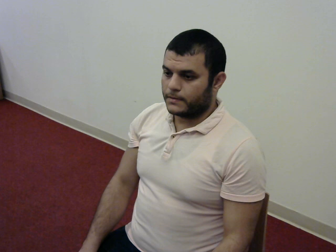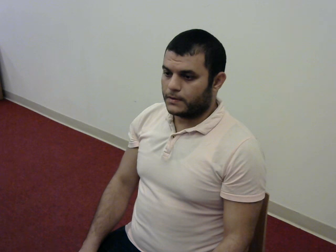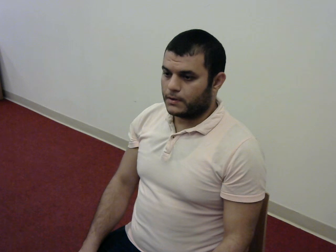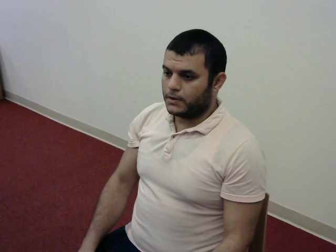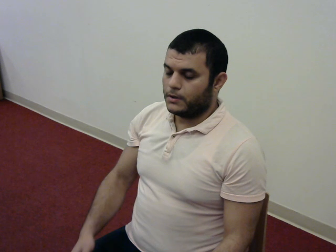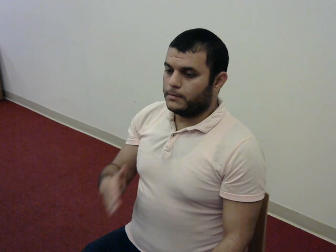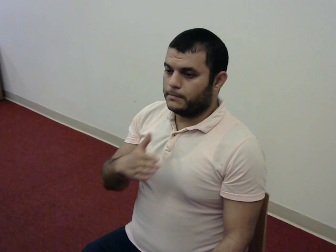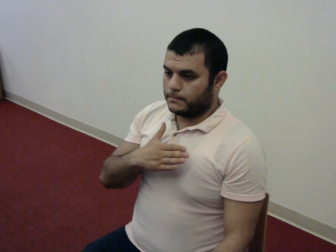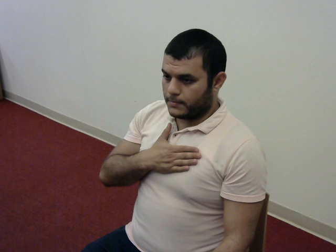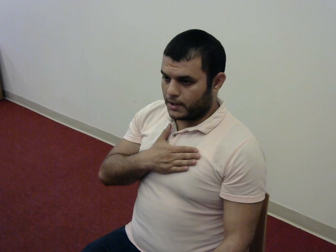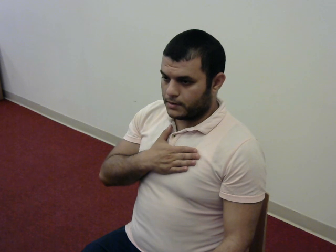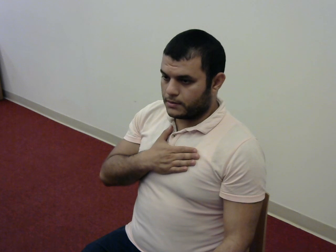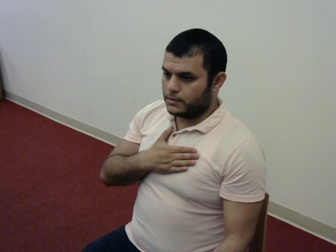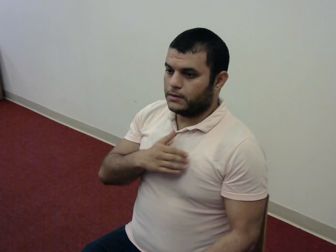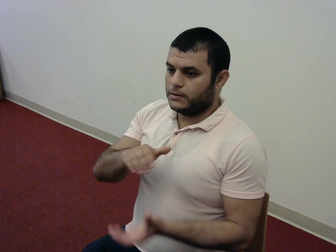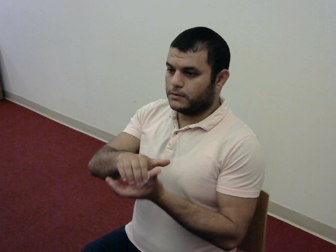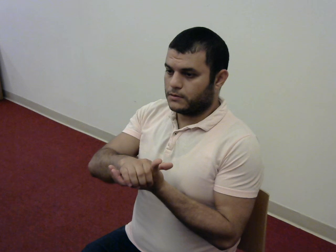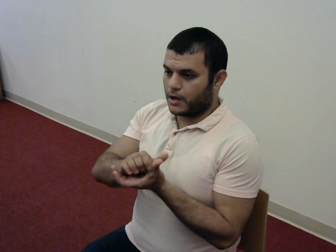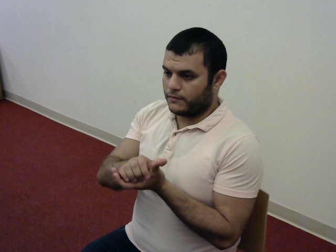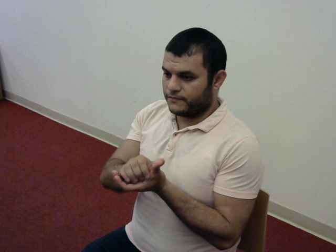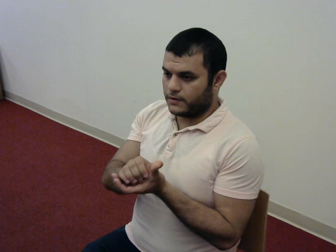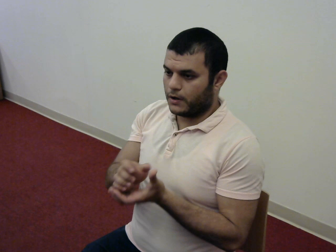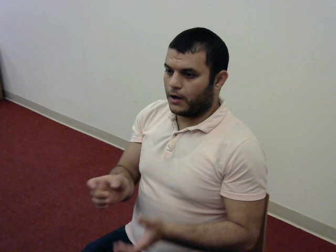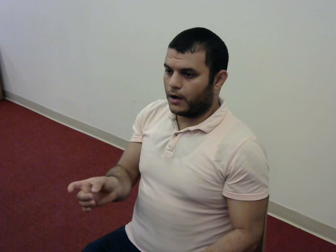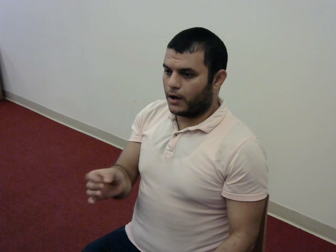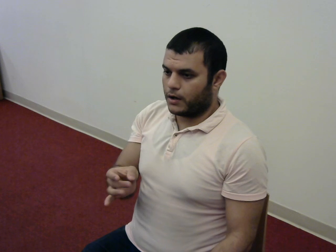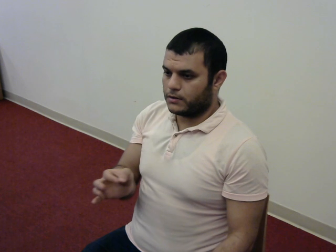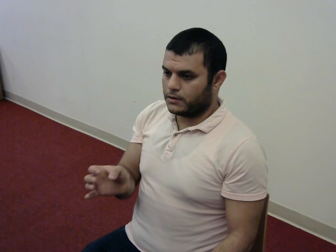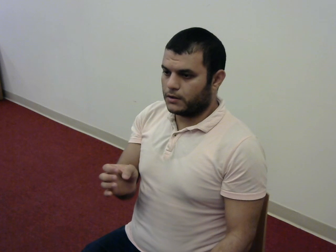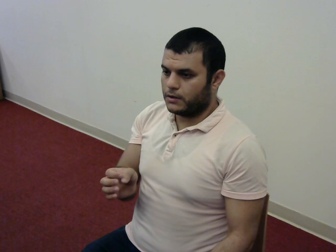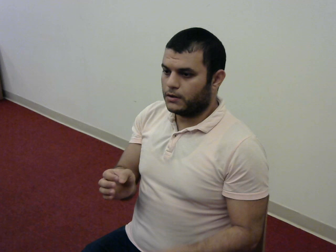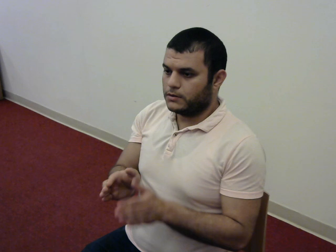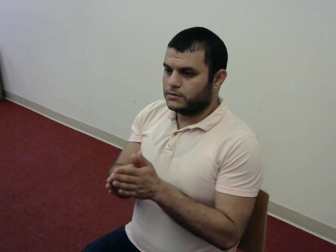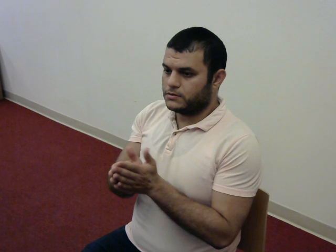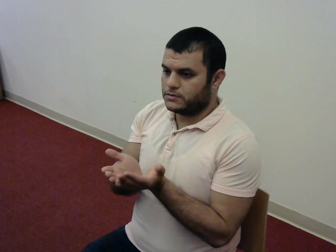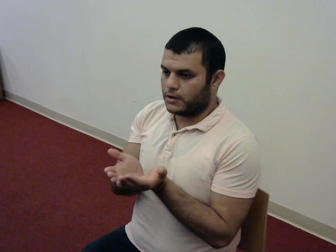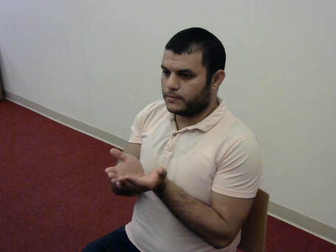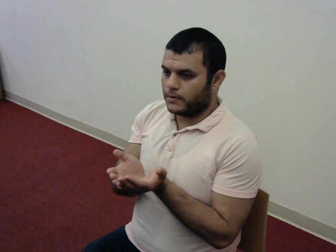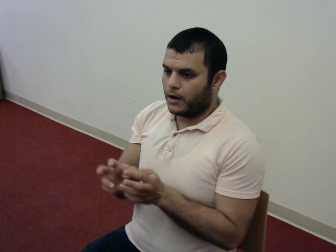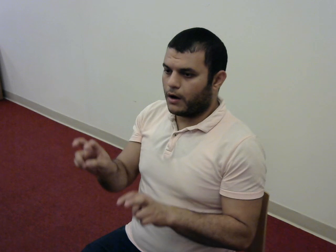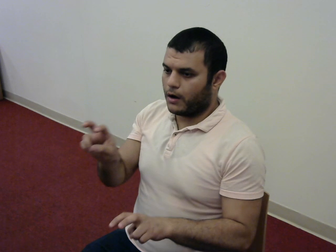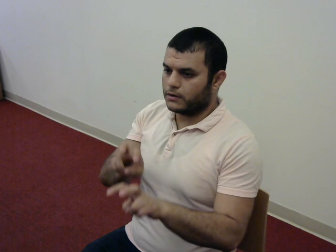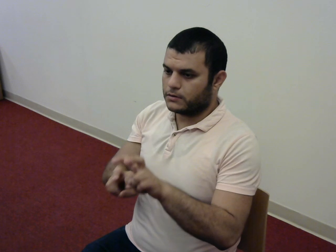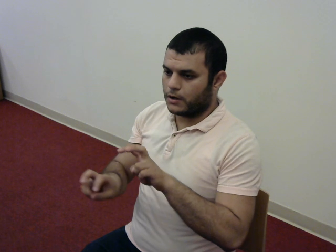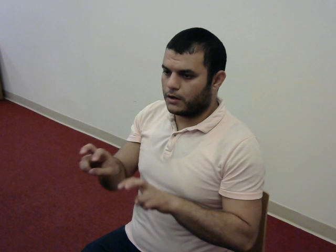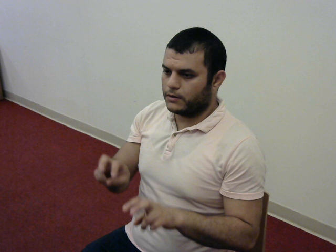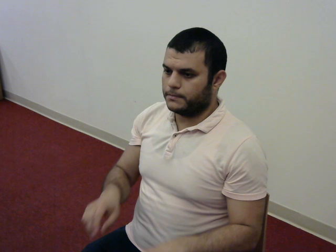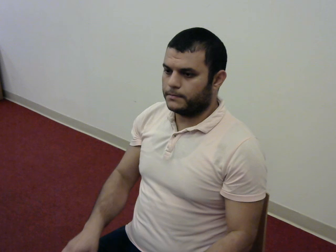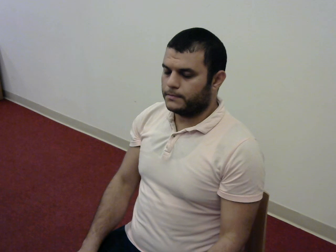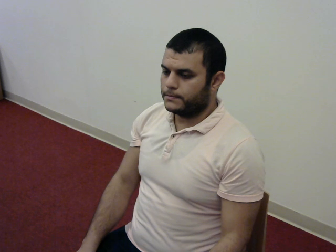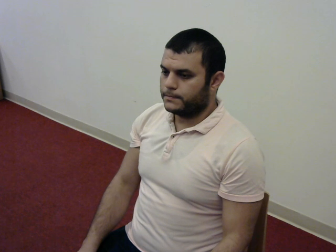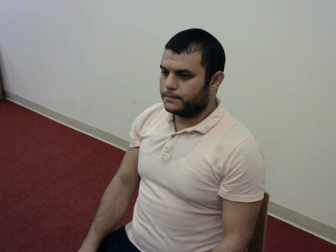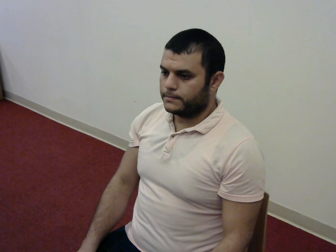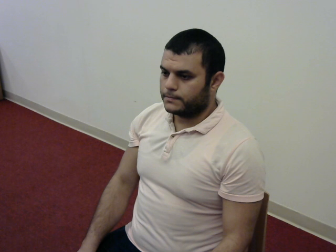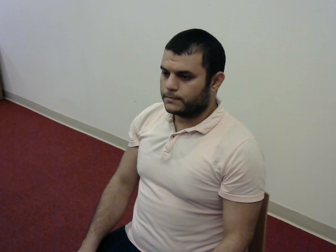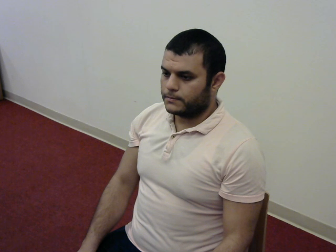Mən "Dəfinələr Adası" kitabını axtarıram